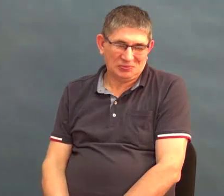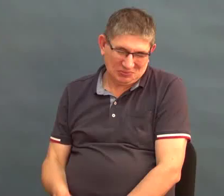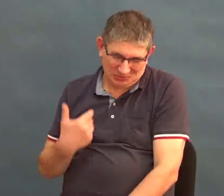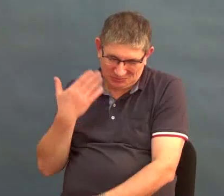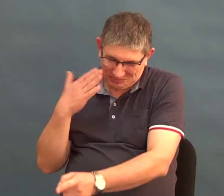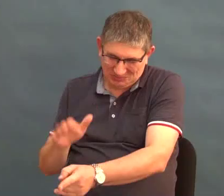Ja nie znam czegoś takiego.